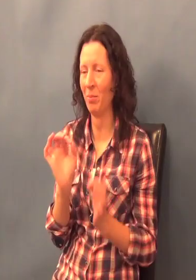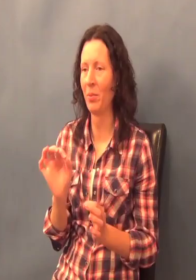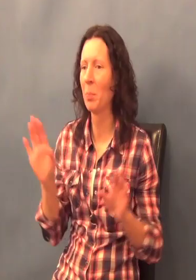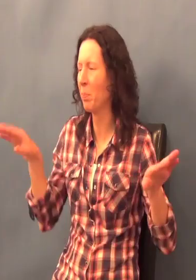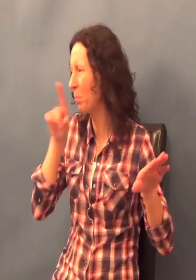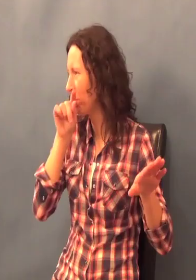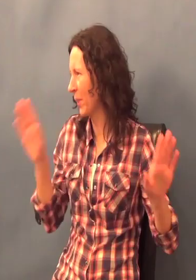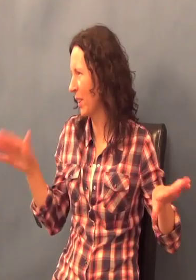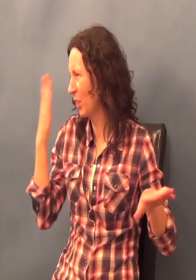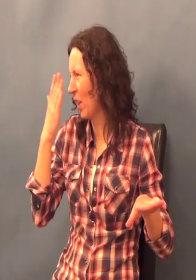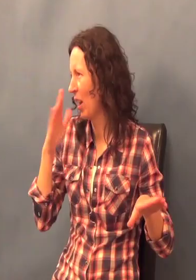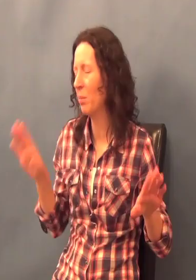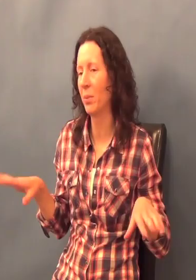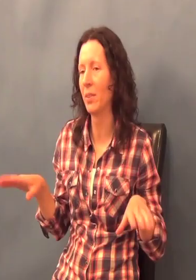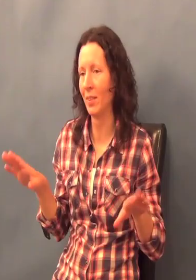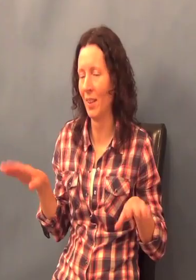Dobra, to ptak, czarny ptak.